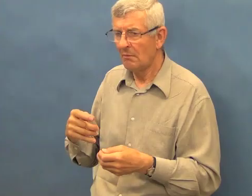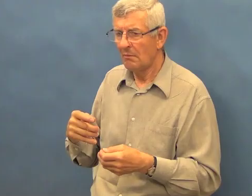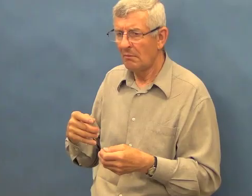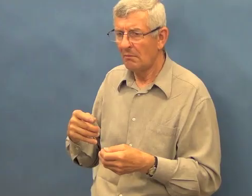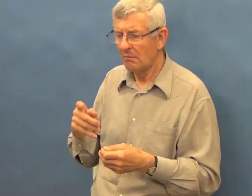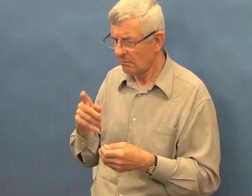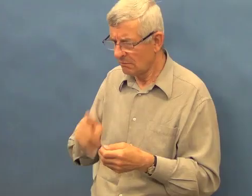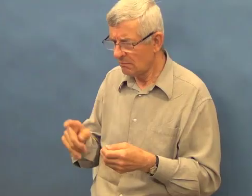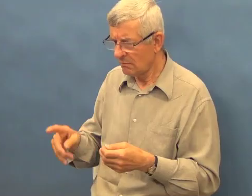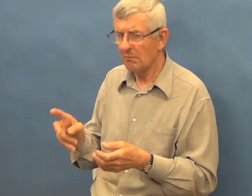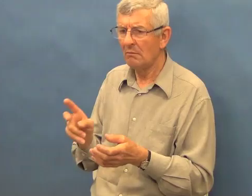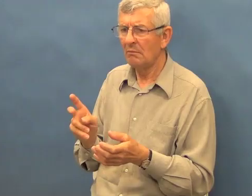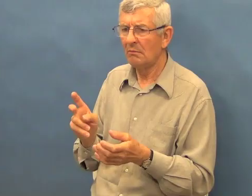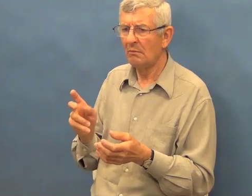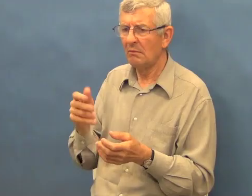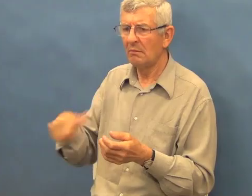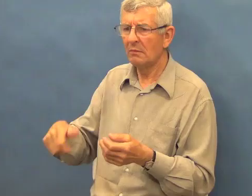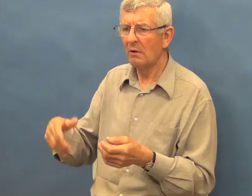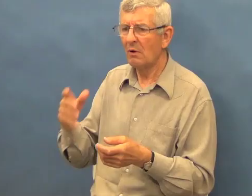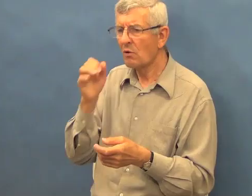Raz, dwa, trzy... Brakuje kosza!